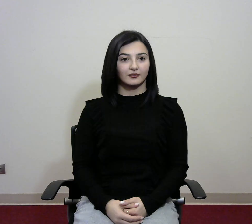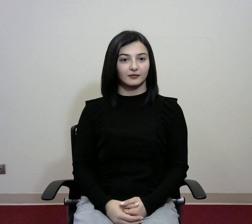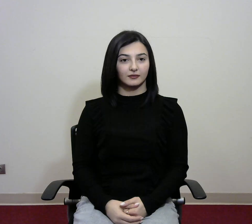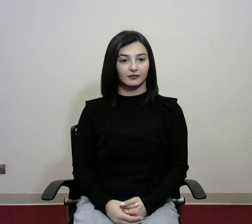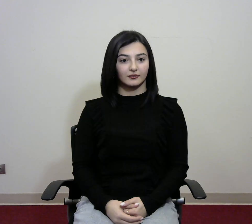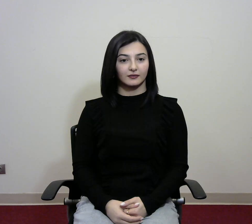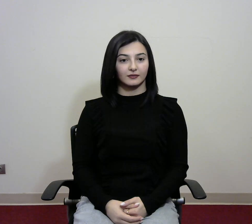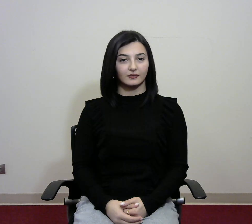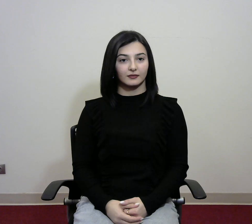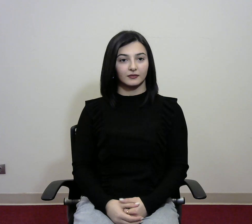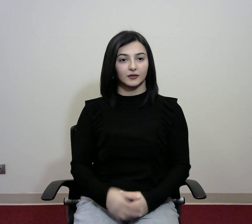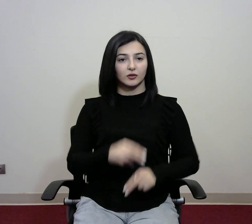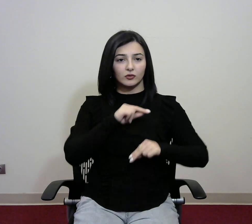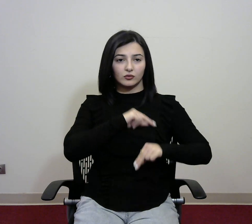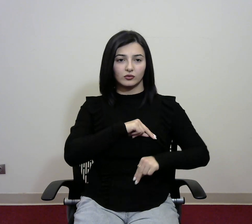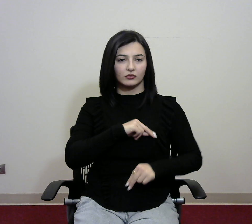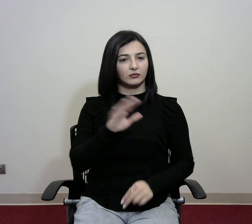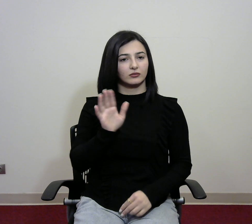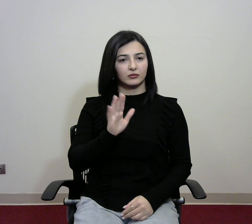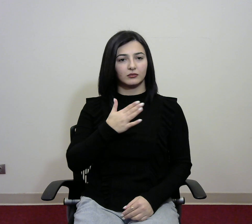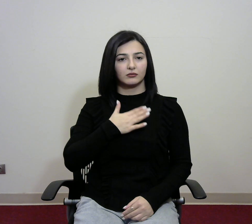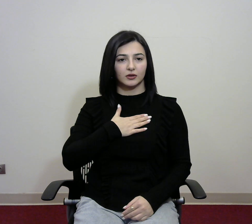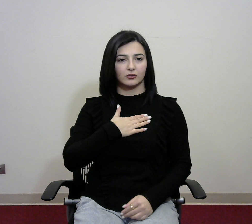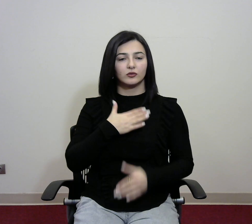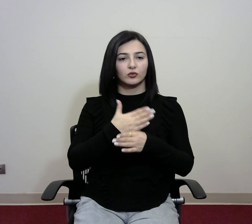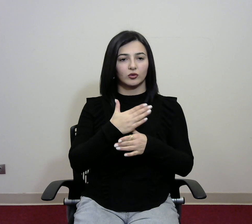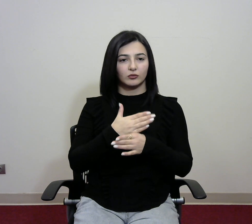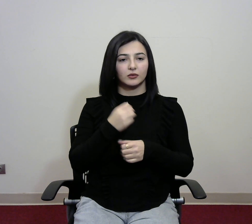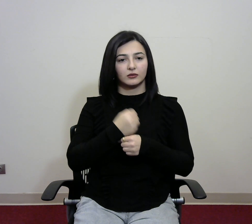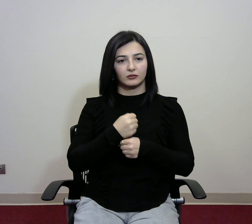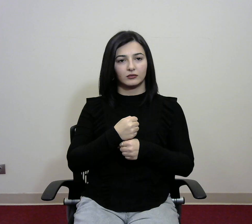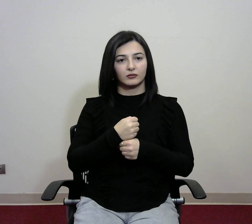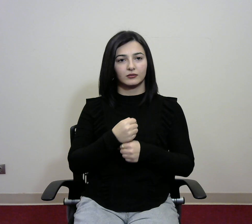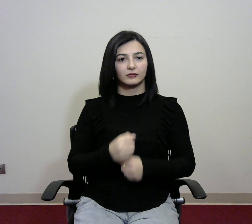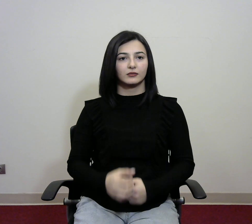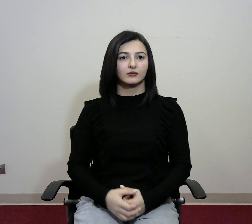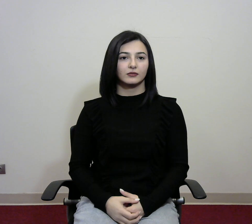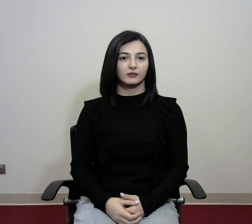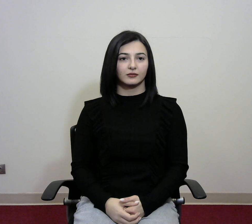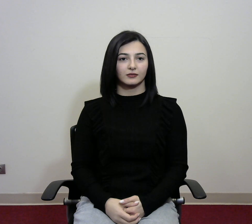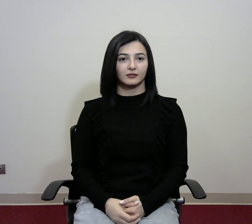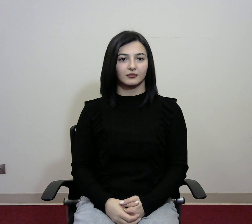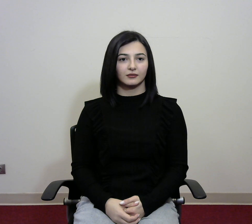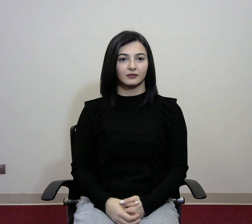Zəhmət olmasa, mənə kömək edin